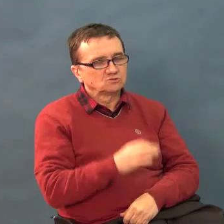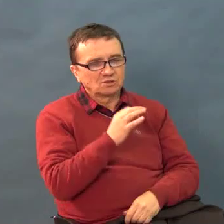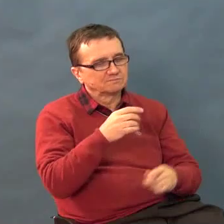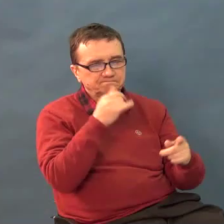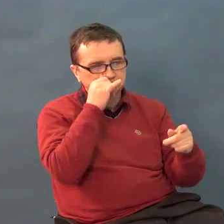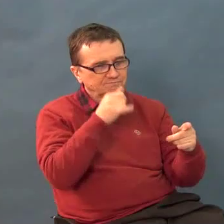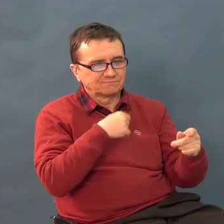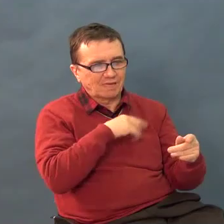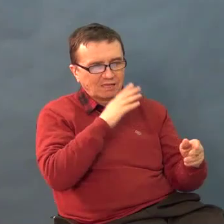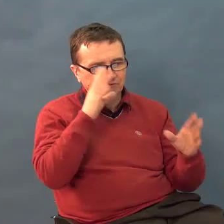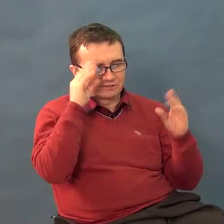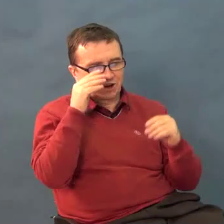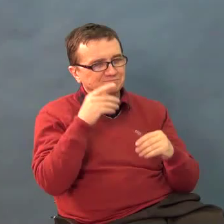W środę nie mogę do wieczora.